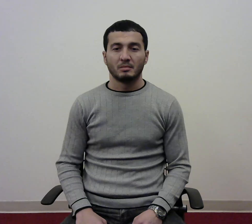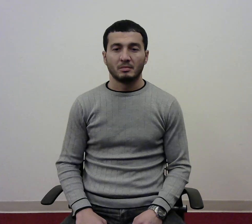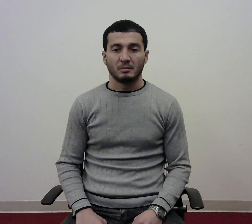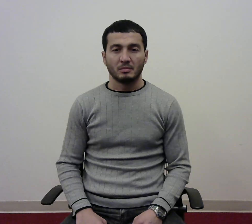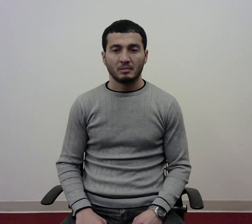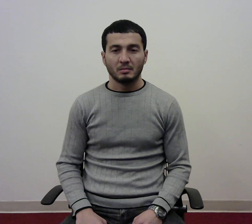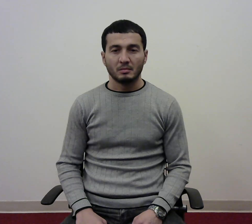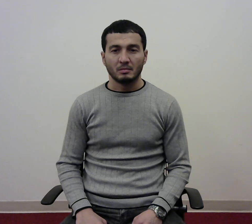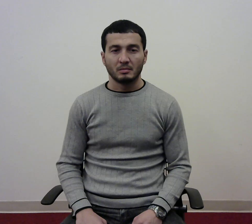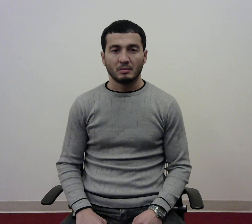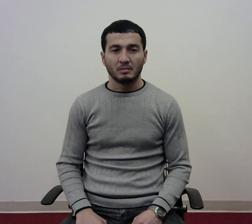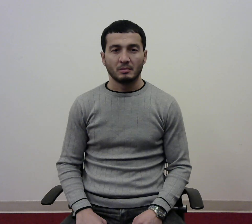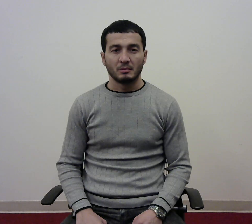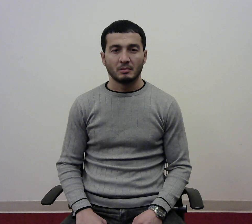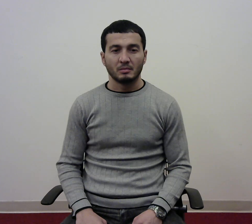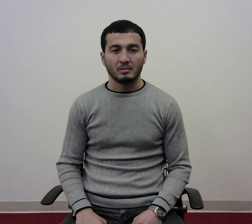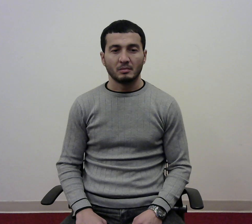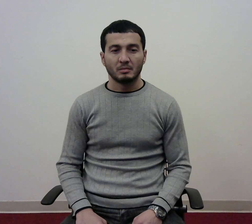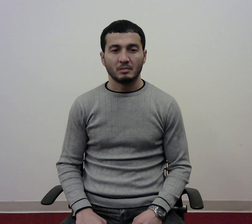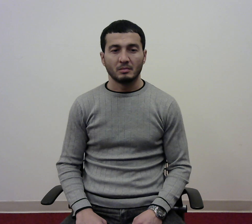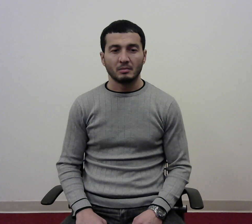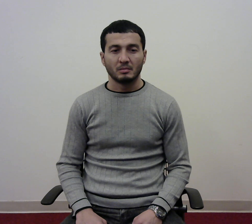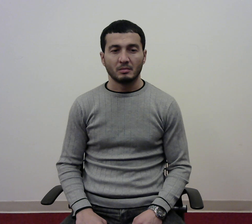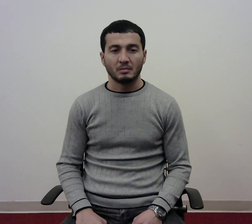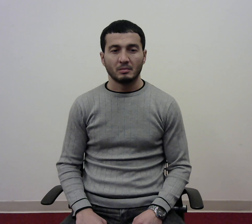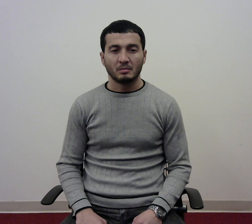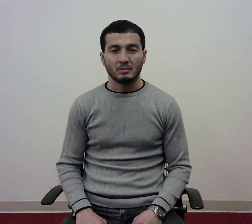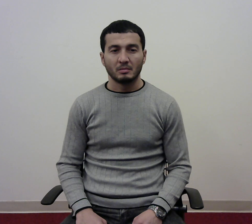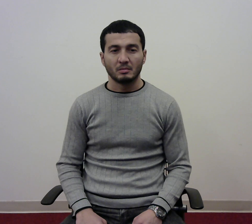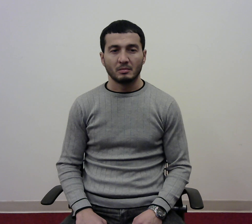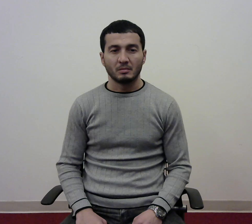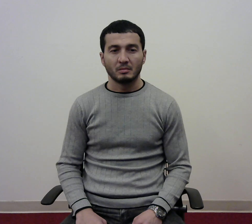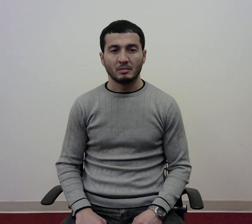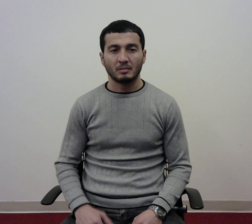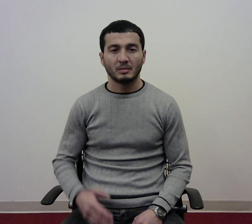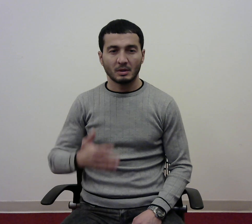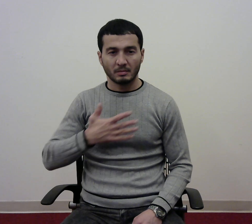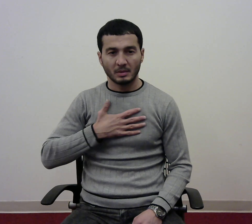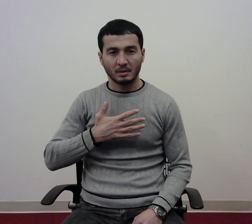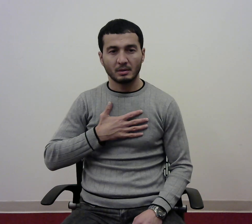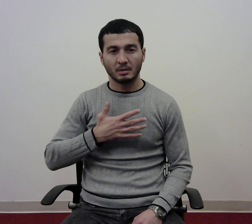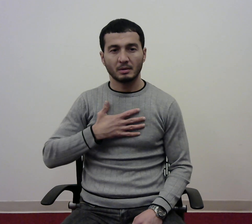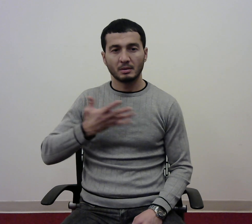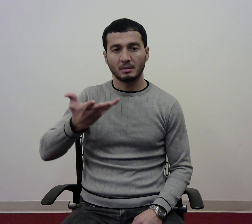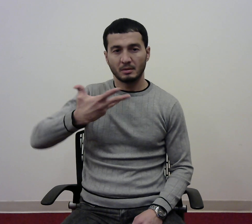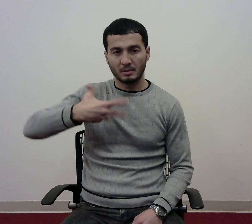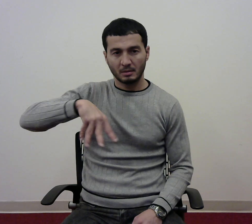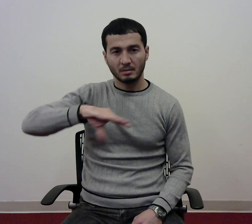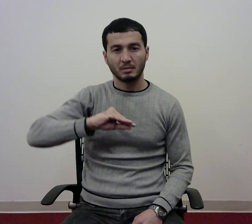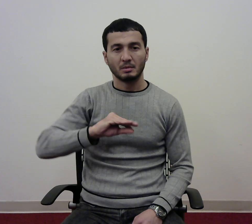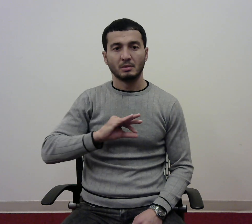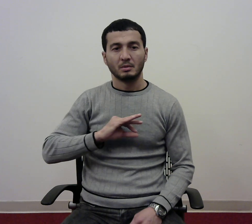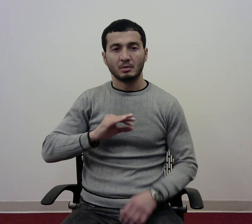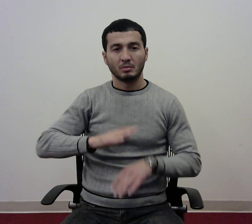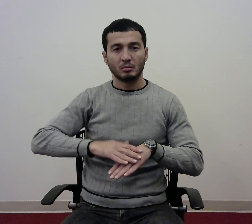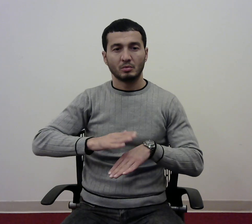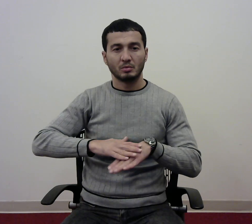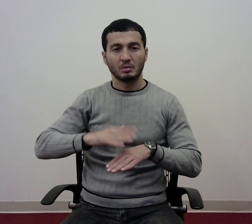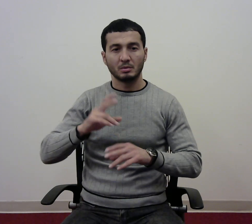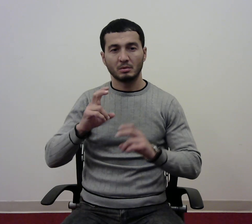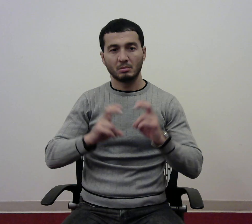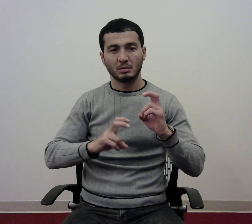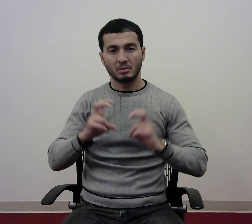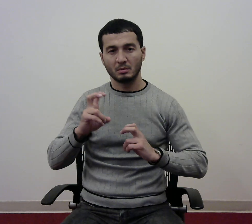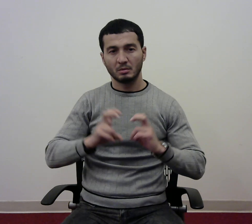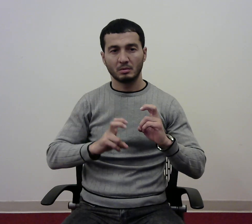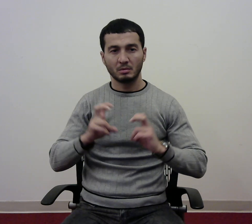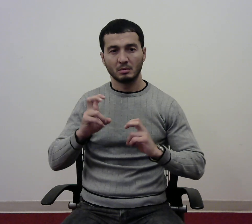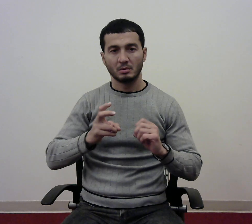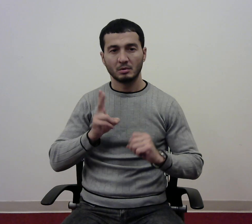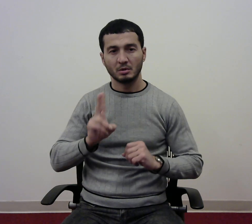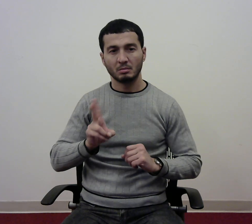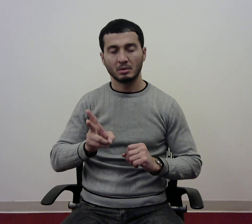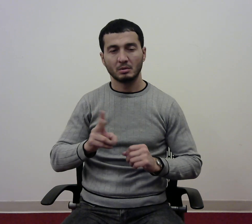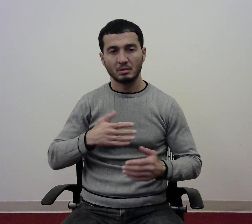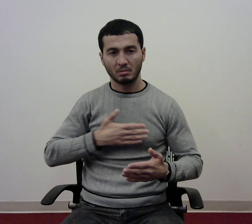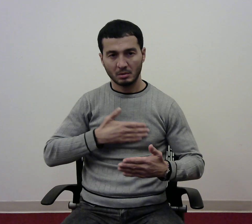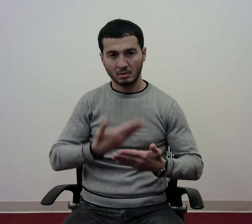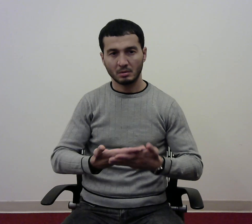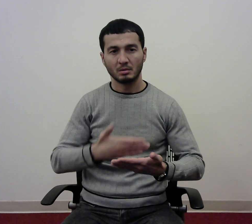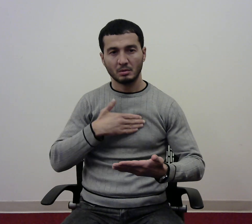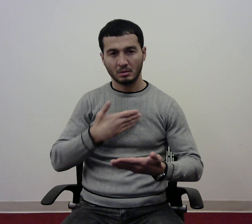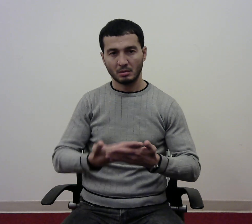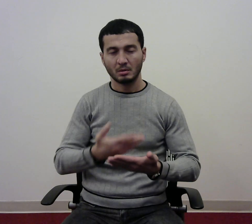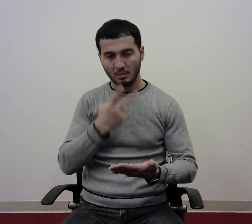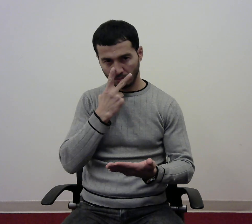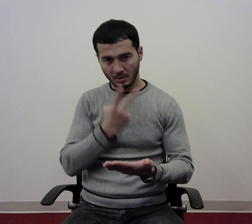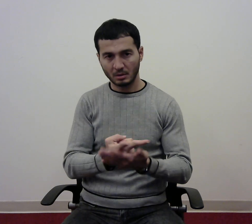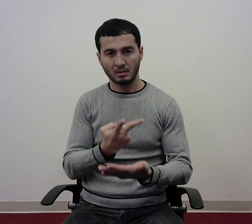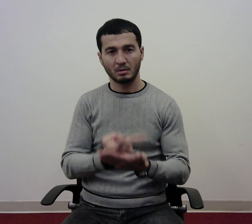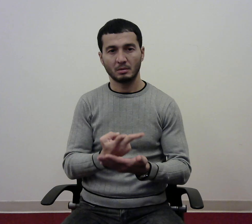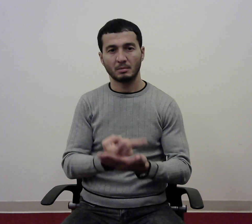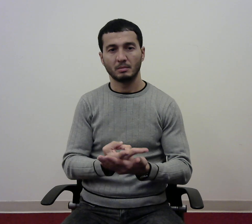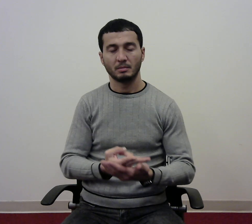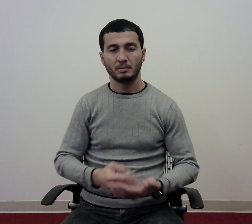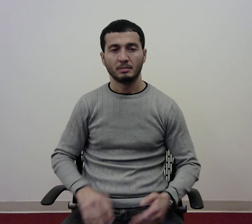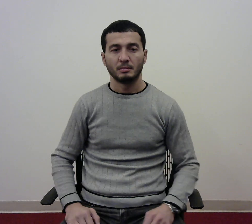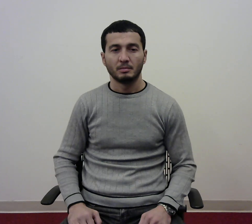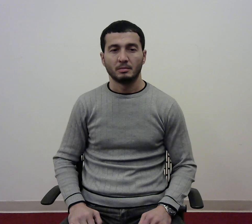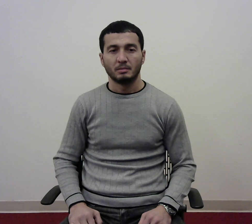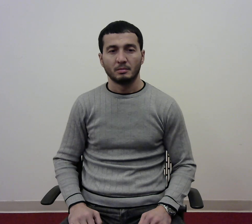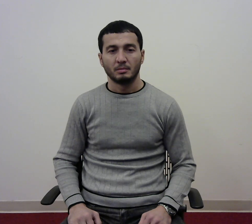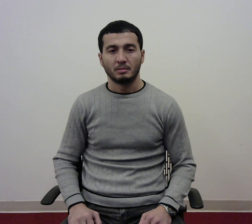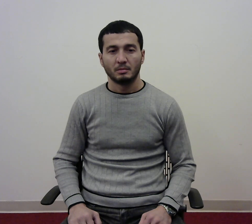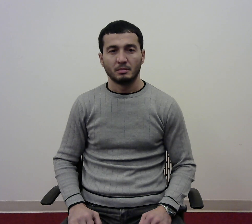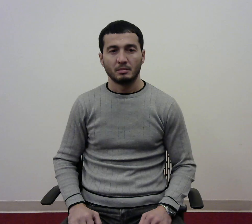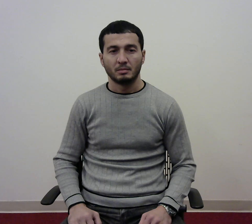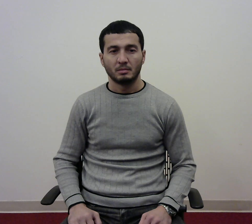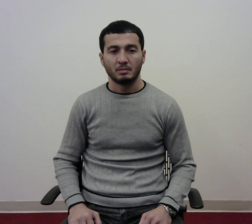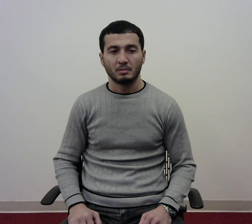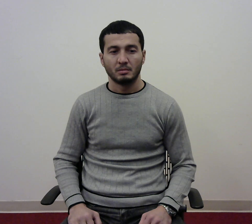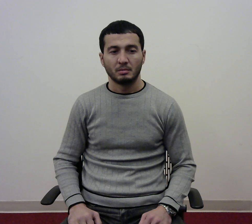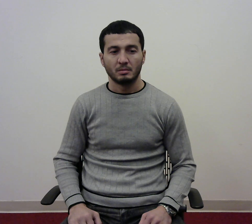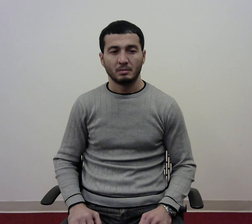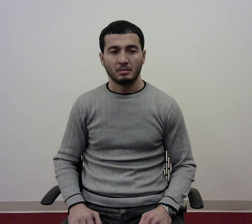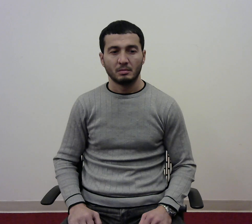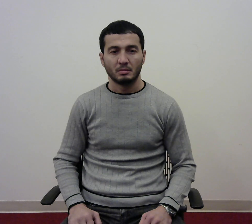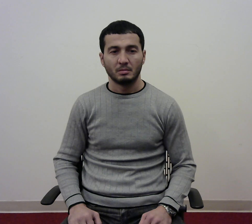Biz özəl şirkət kimi fəaliyyət göstəririk